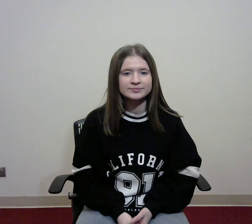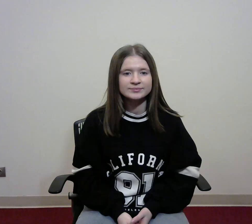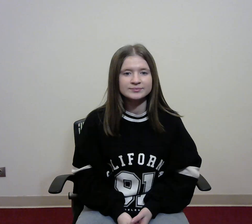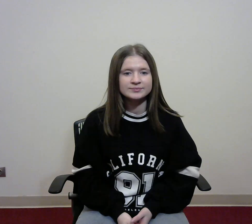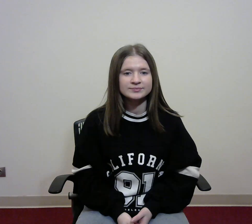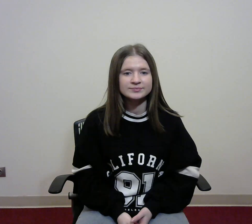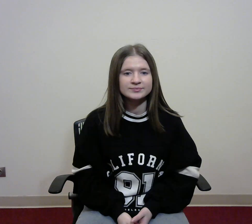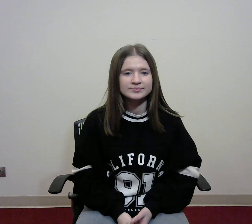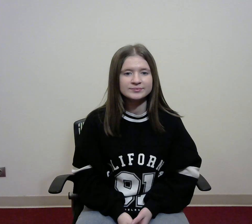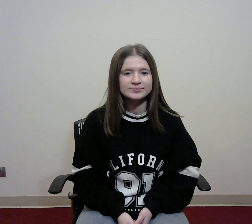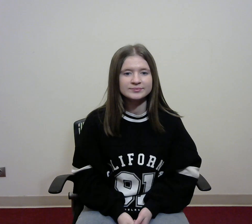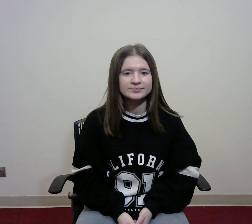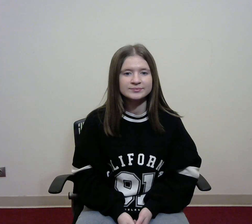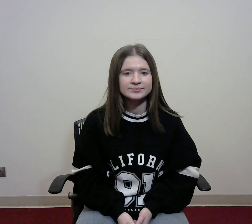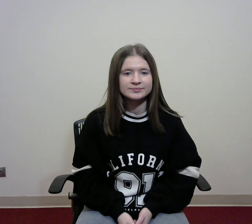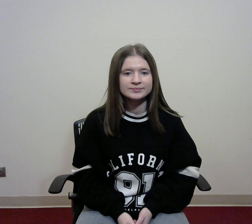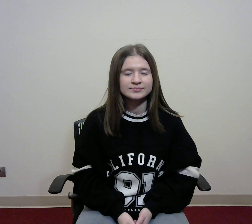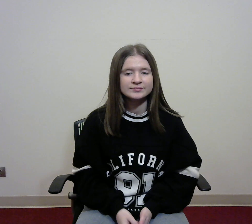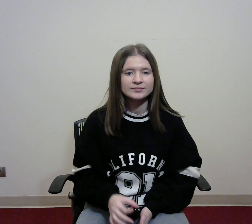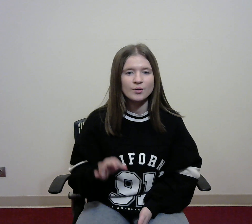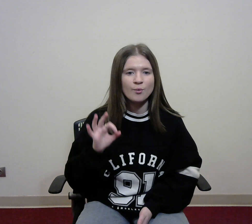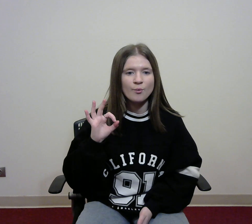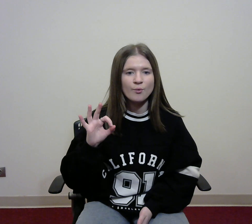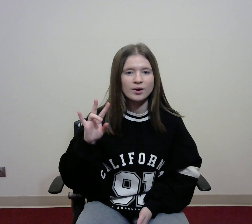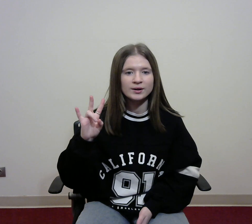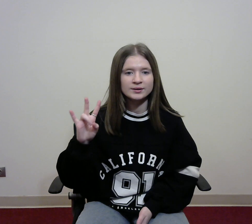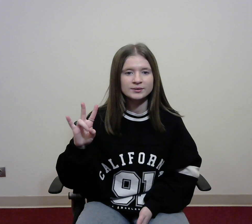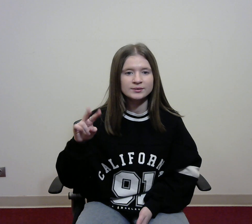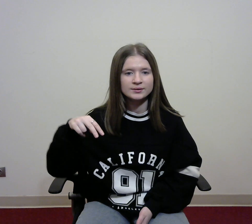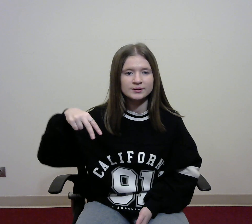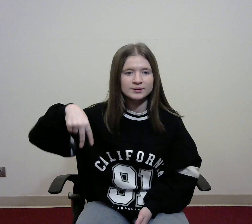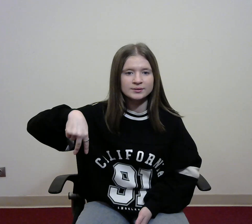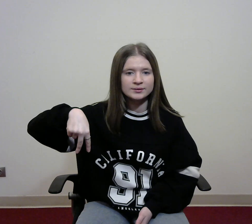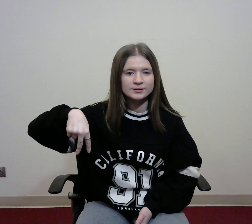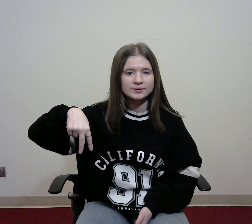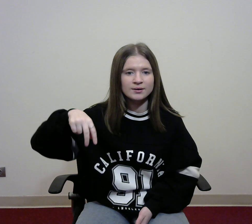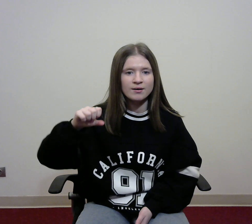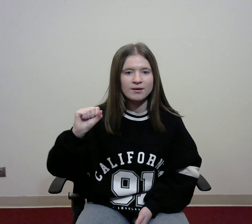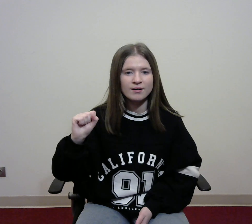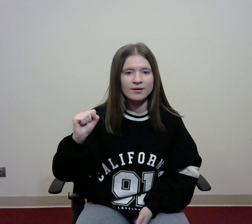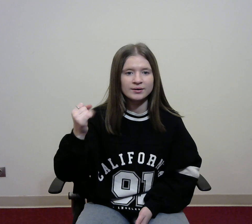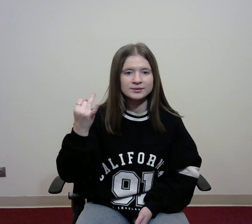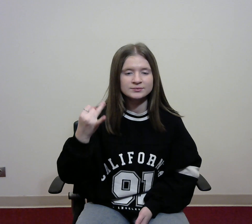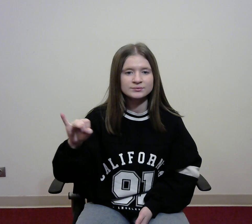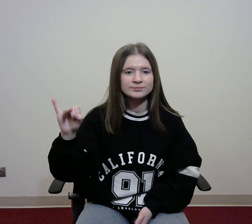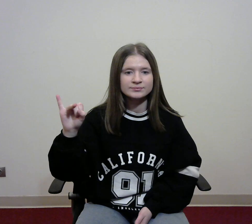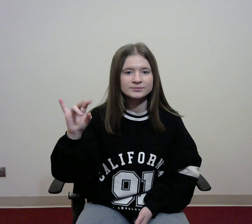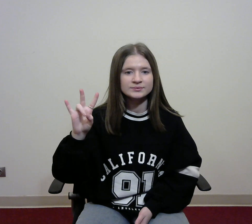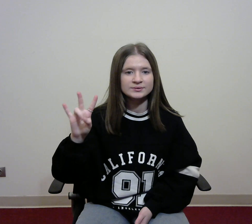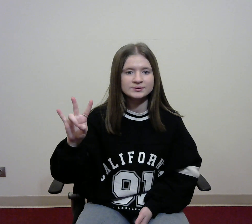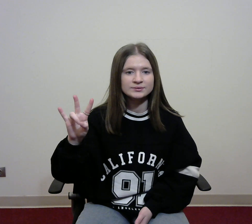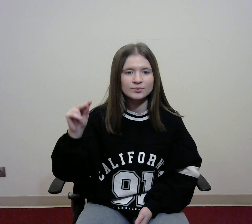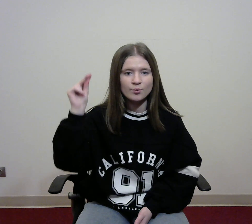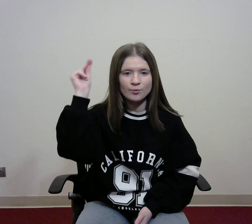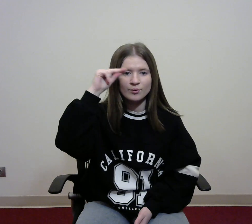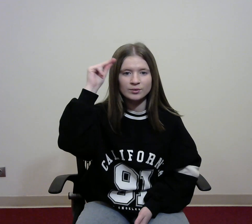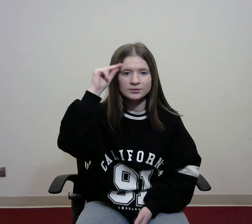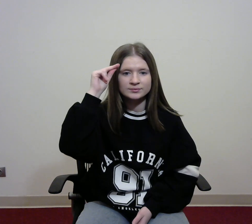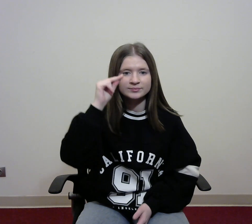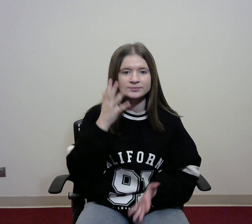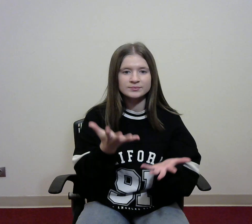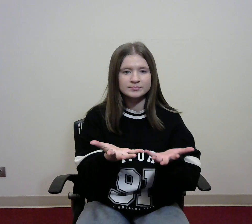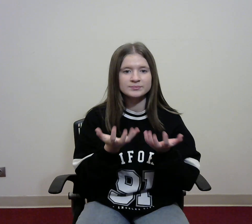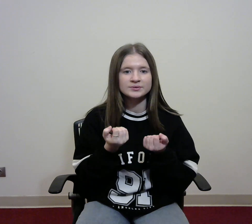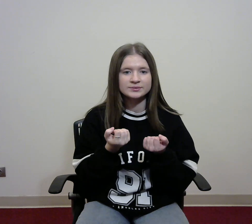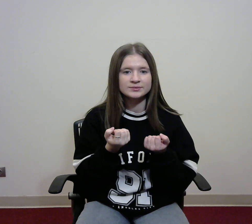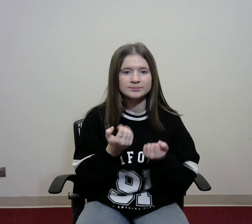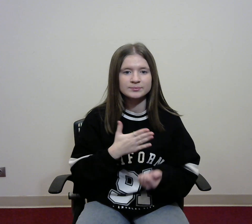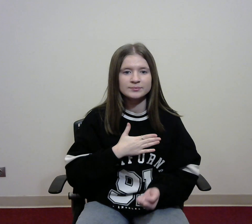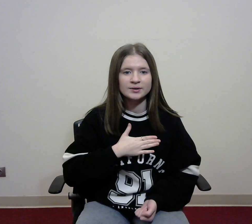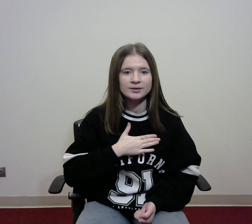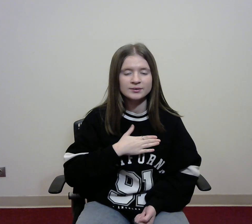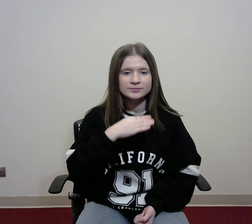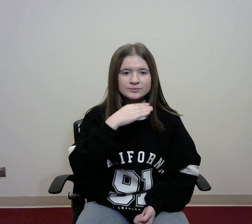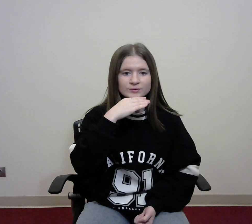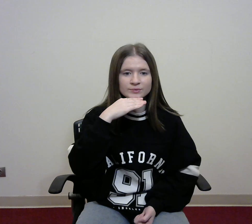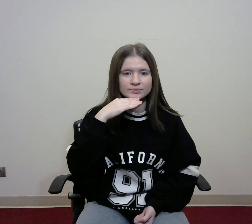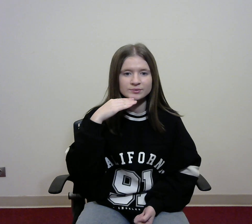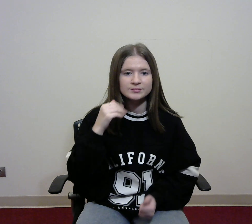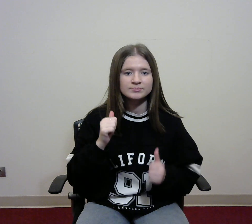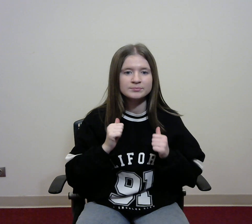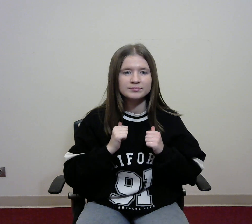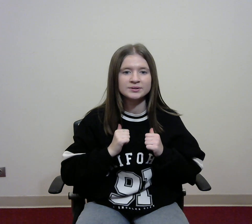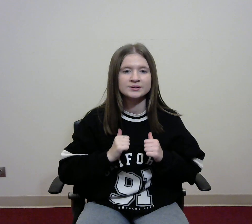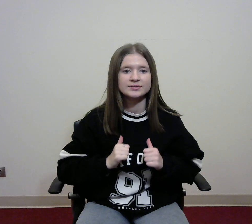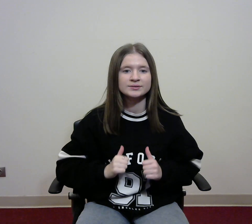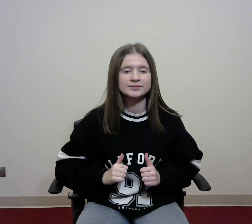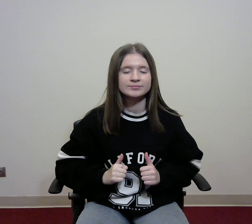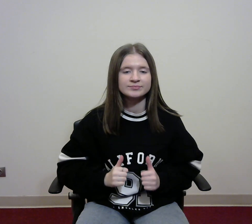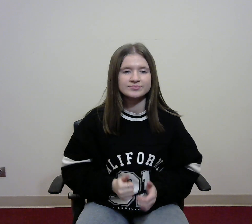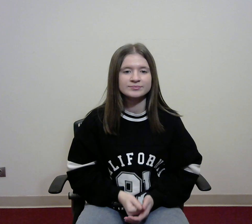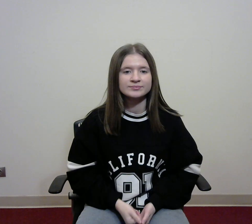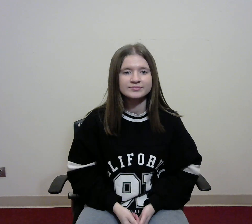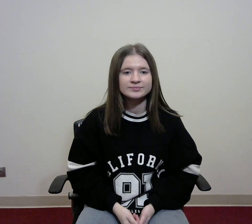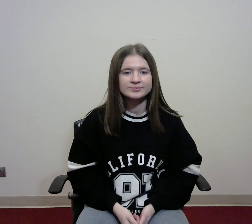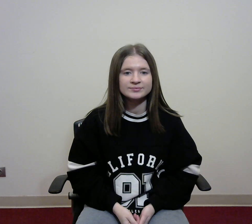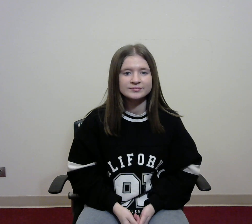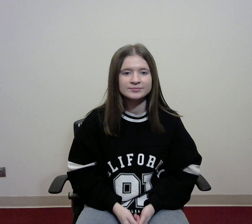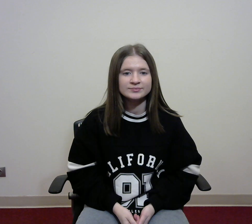Onlayn təhsil almaq mənə çox rahatdır